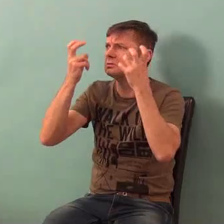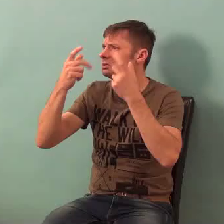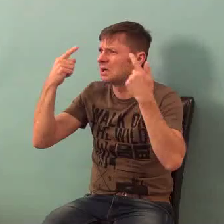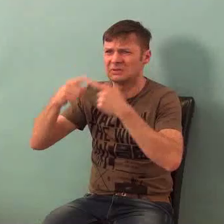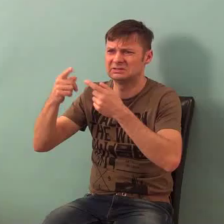Nie pasuje...